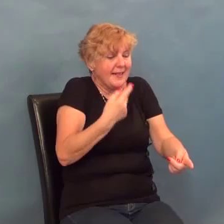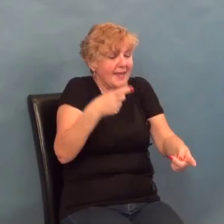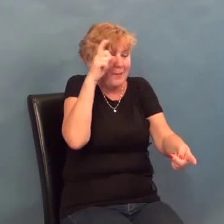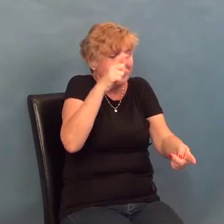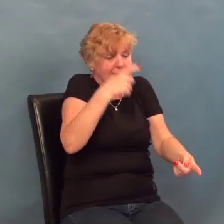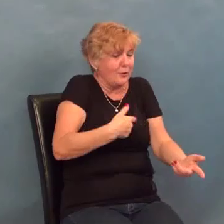Ja nie...